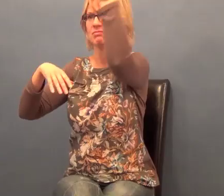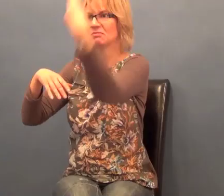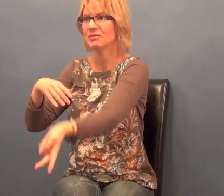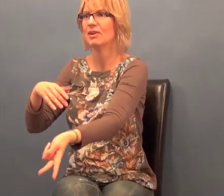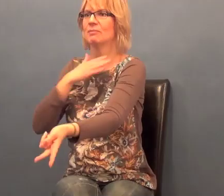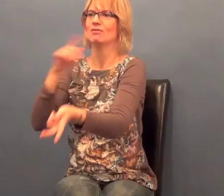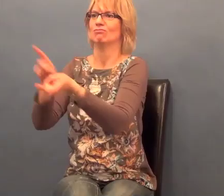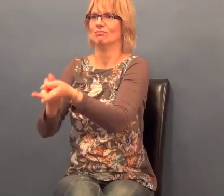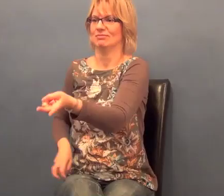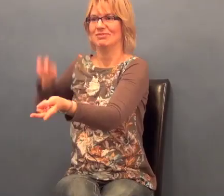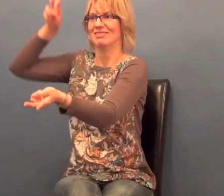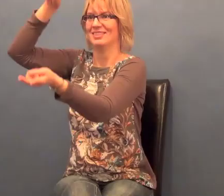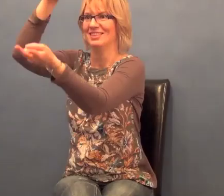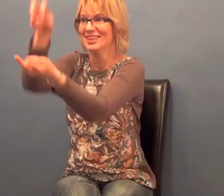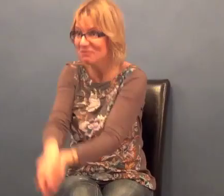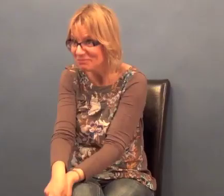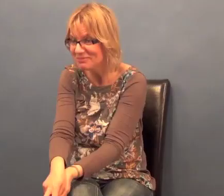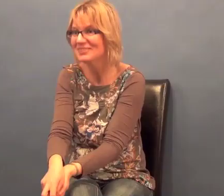Pies również wskoczył do wody.